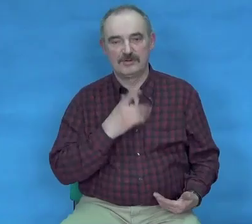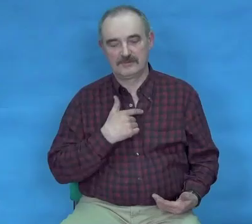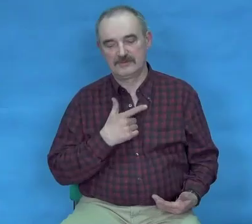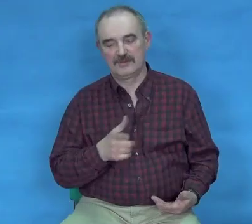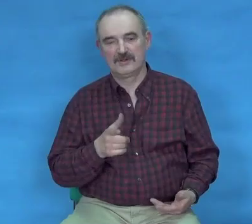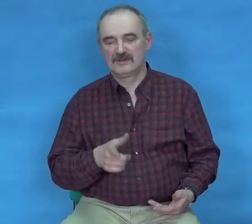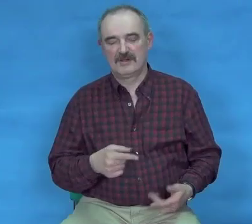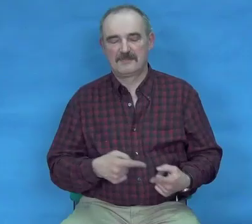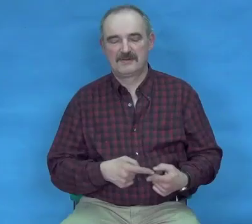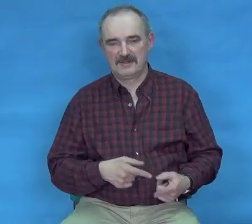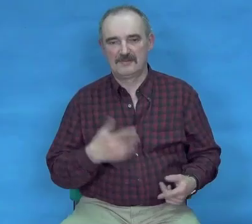To nie wypada.